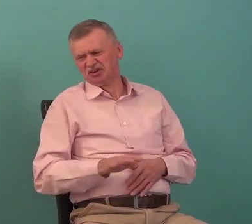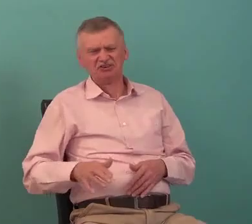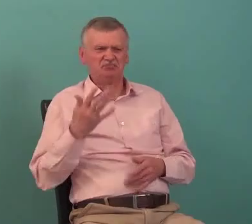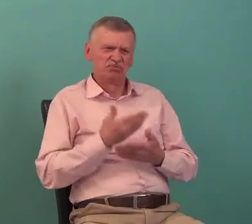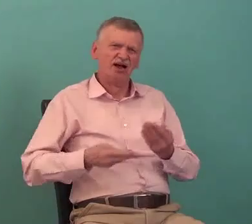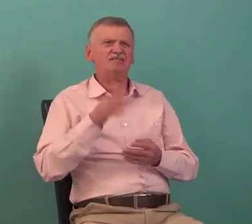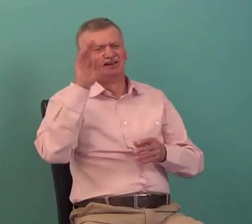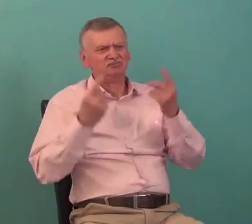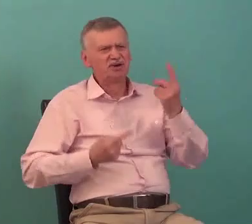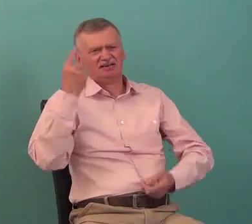Chodzimy na spacery.